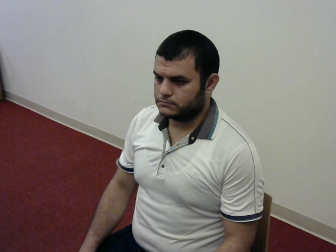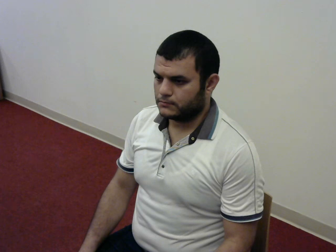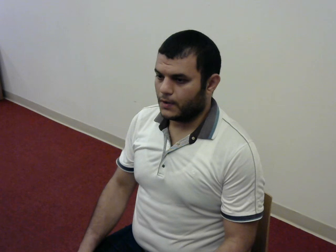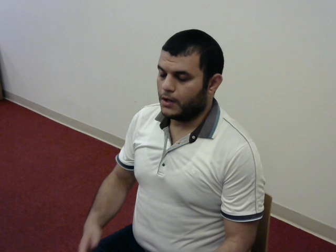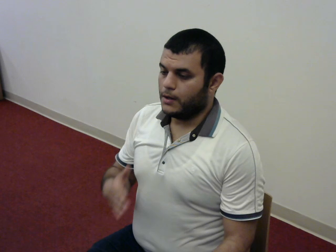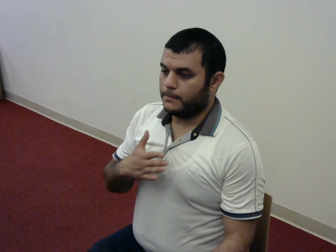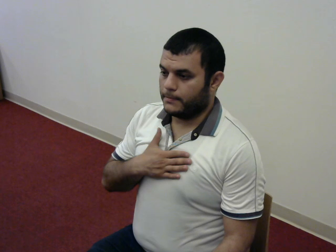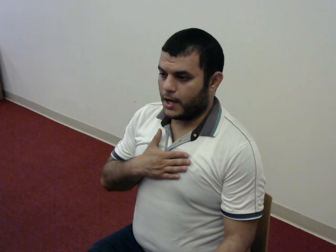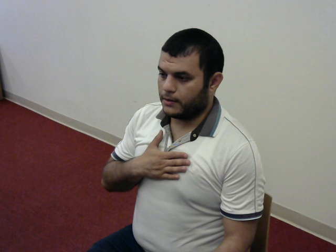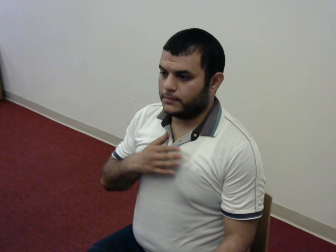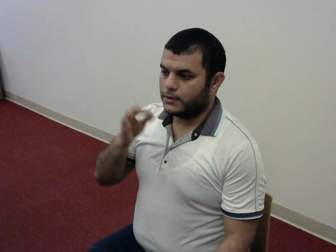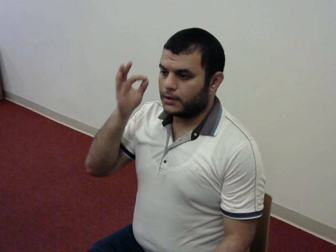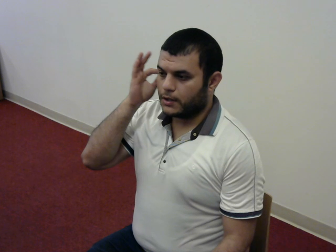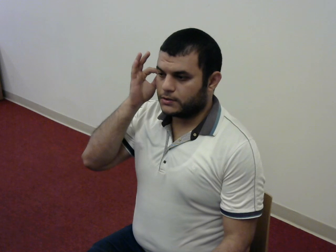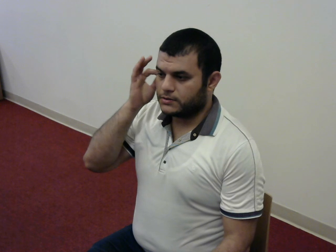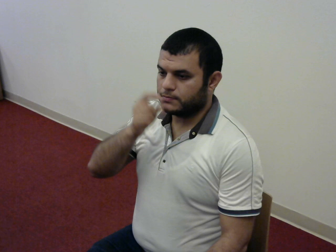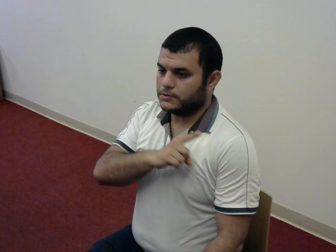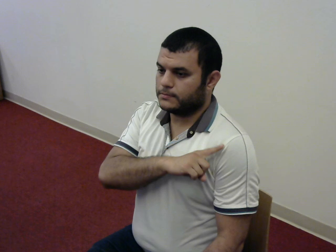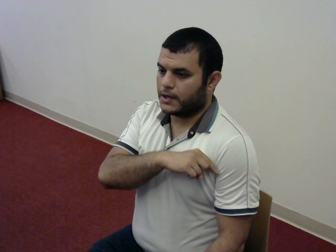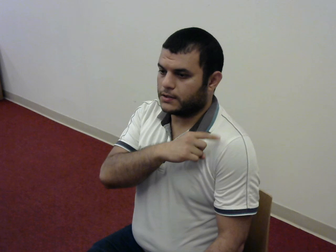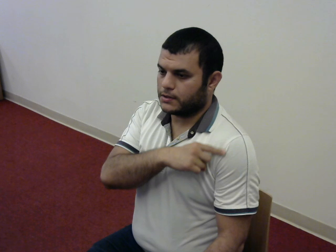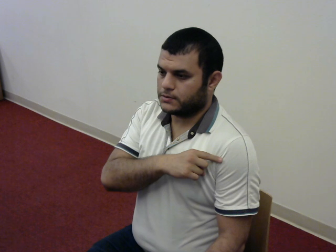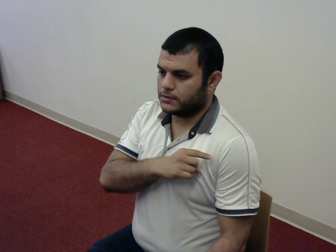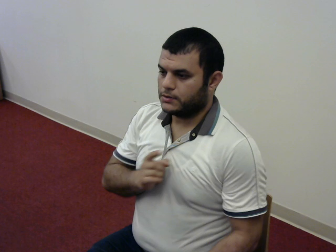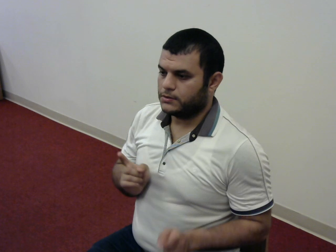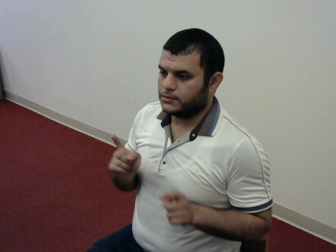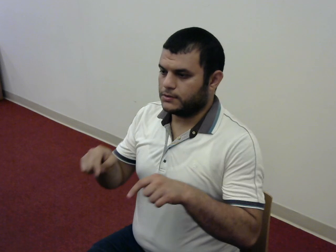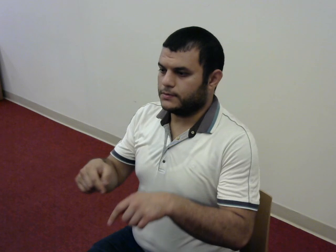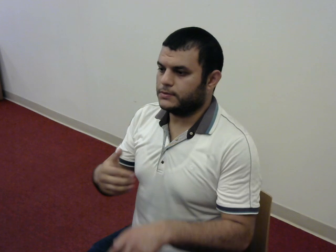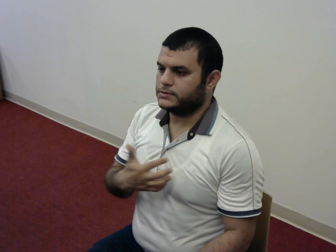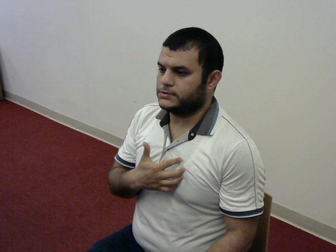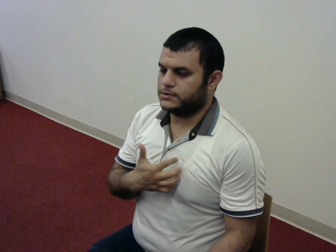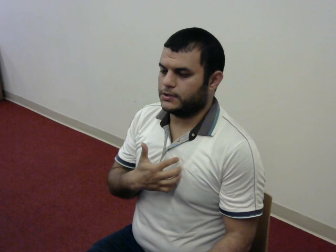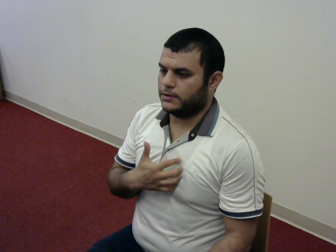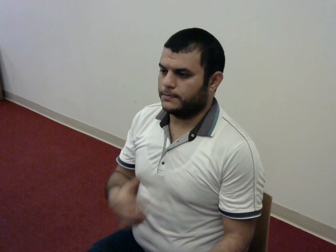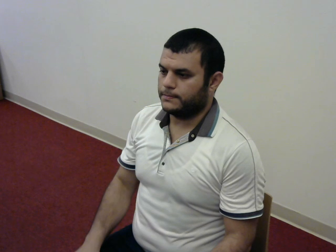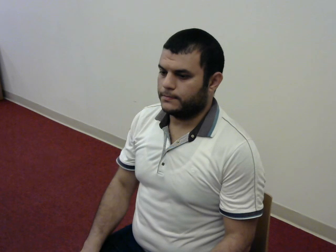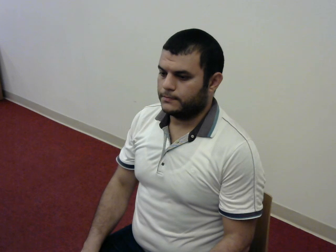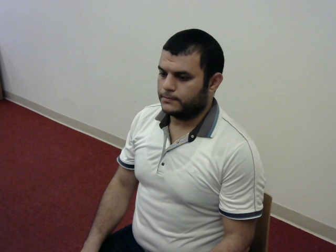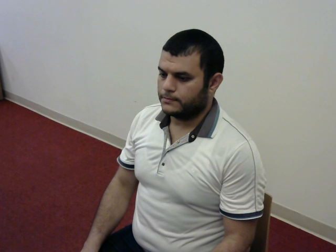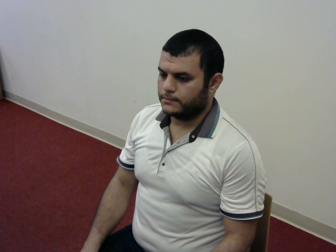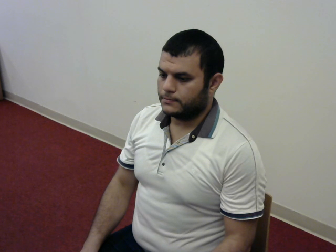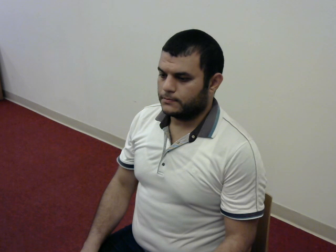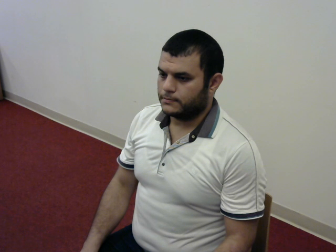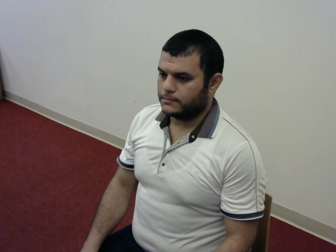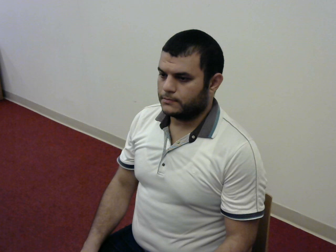Mən tibb məntəqəsinə müraciət etmək istərdim